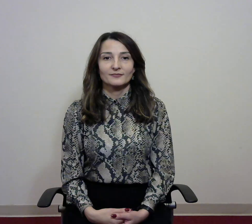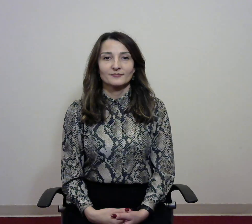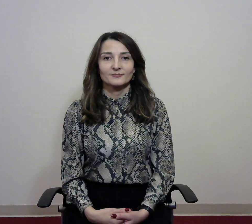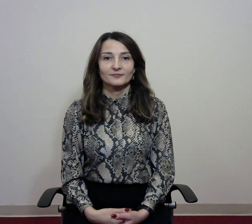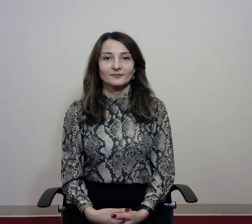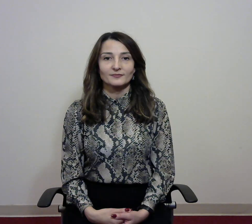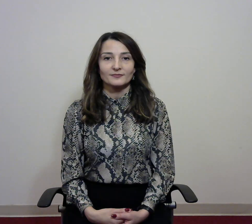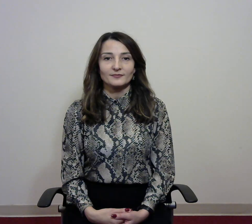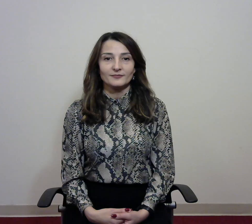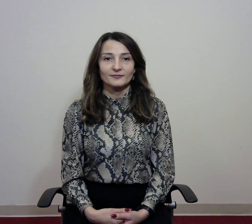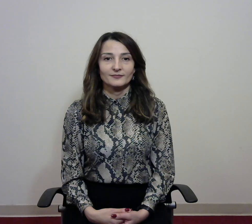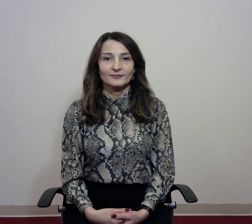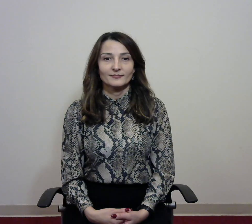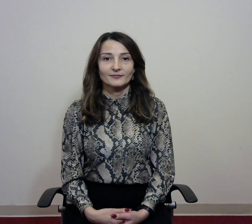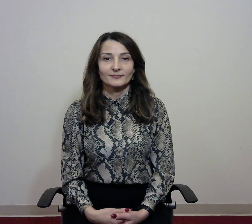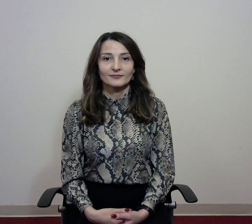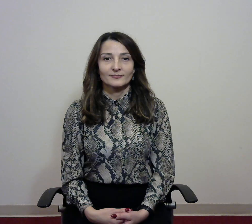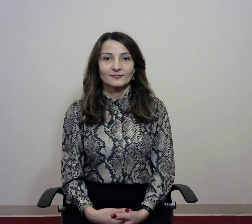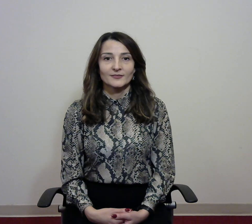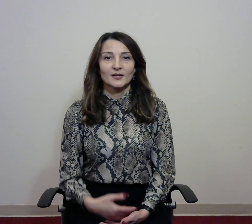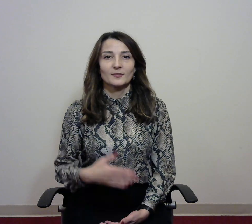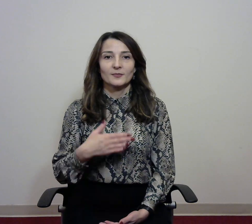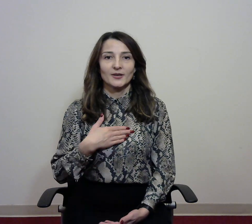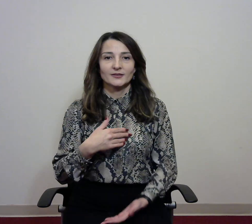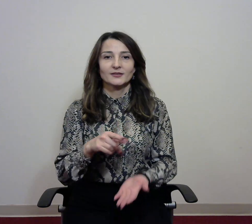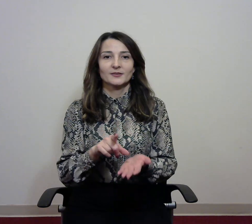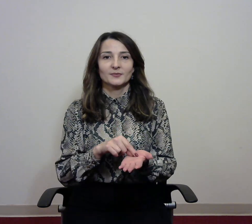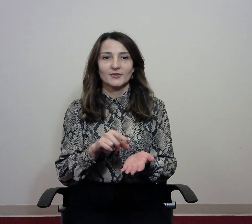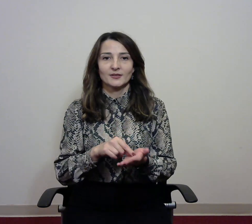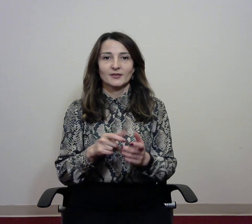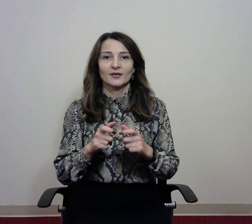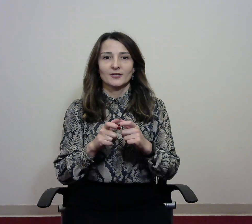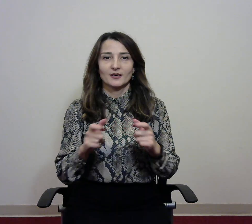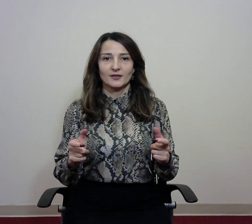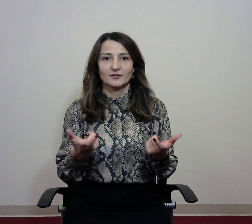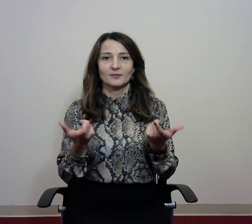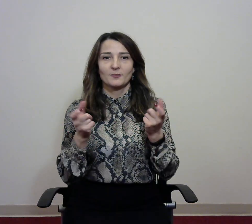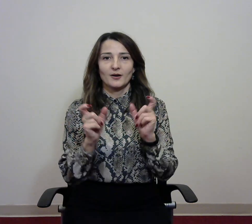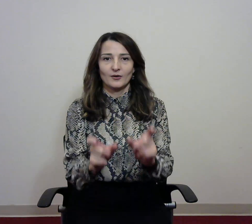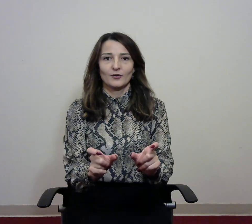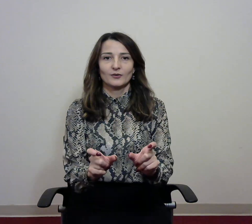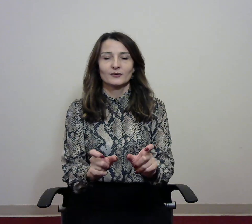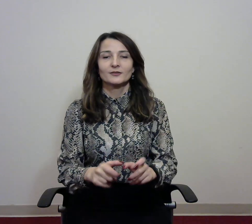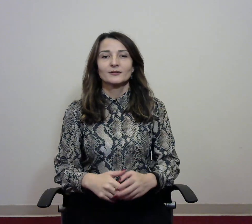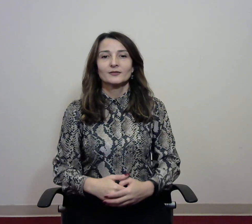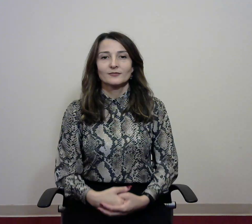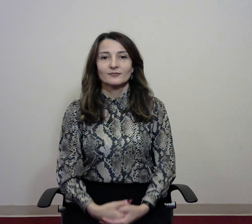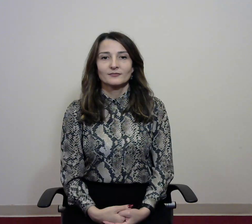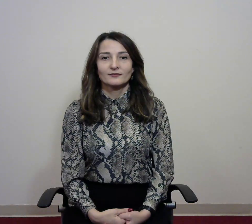Mənim pensiya kartım bloklanıb